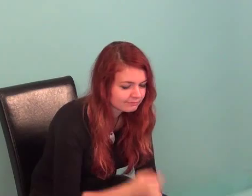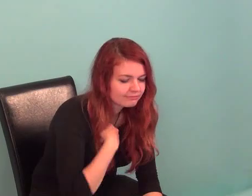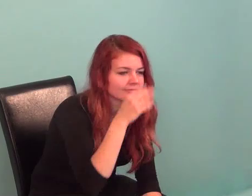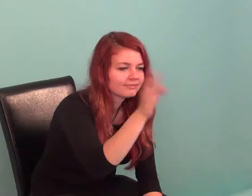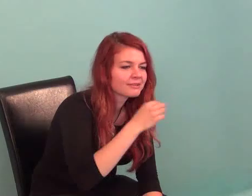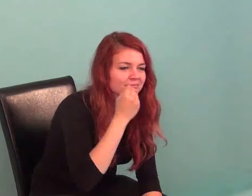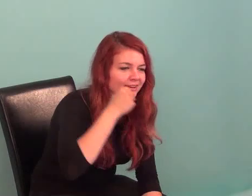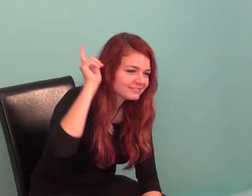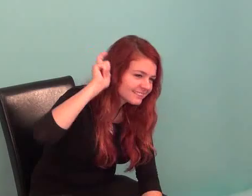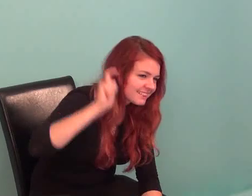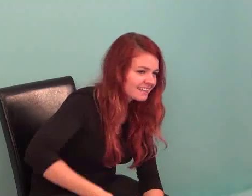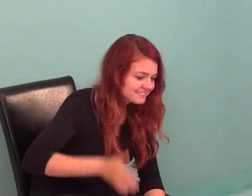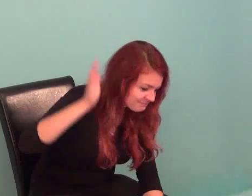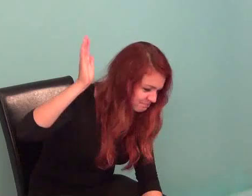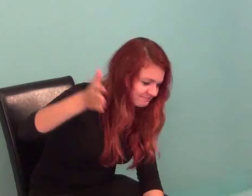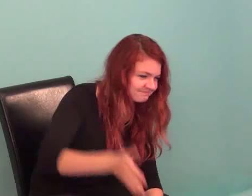Jadę nad morze do Gdańska.